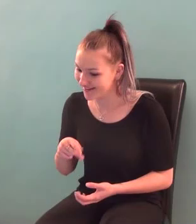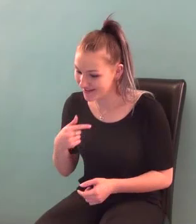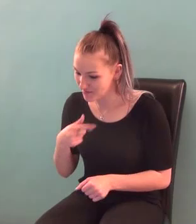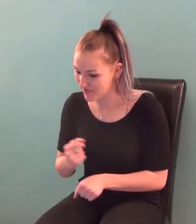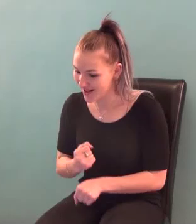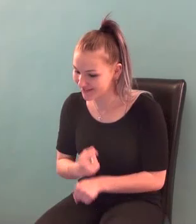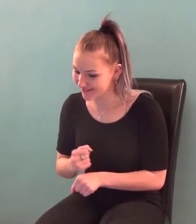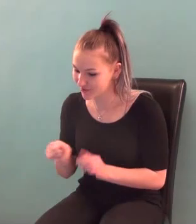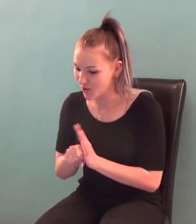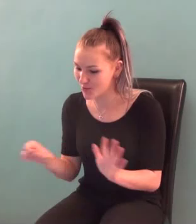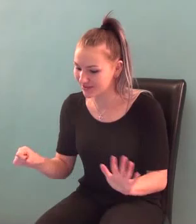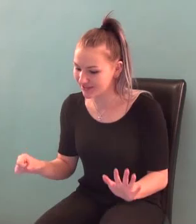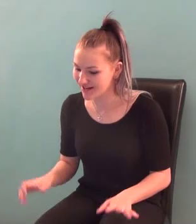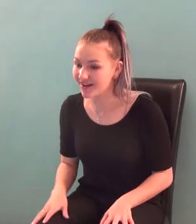Idę do pracy, do szóstej.